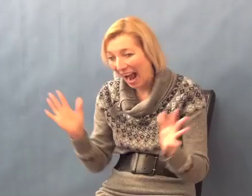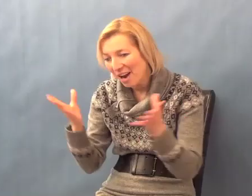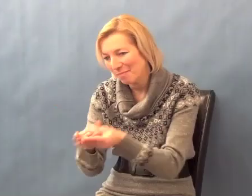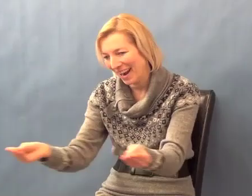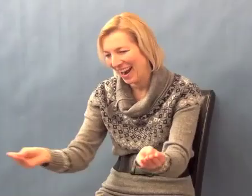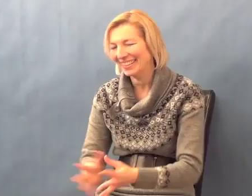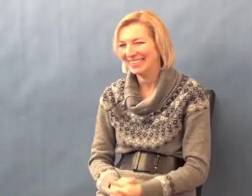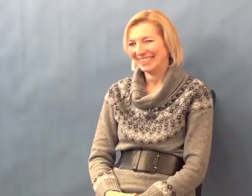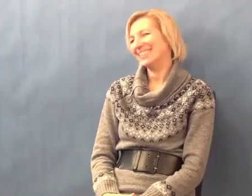Zdziwiła się, jak zobaczyła że wszystkie zniknęły.